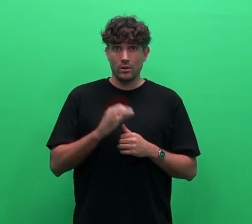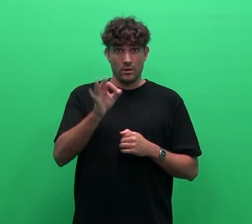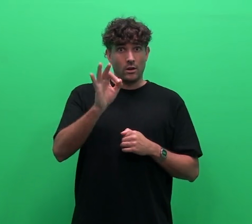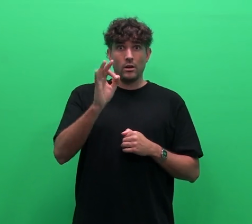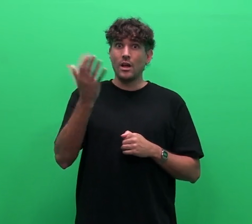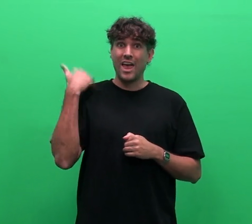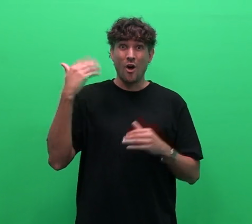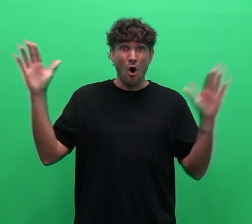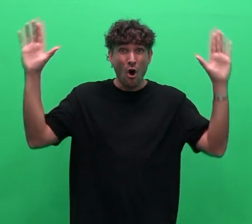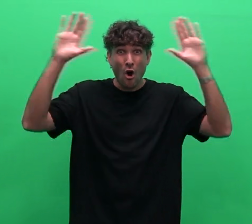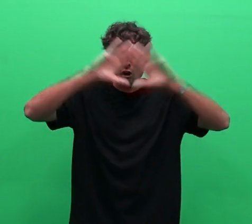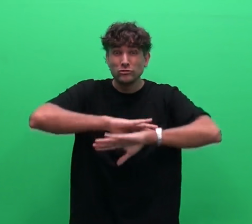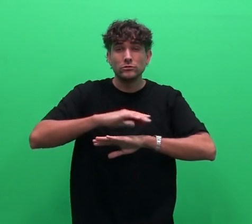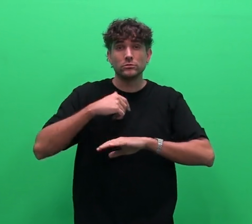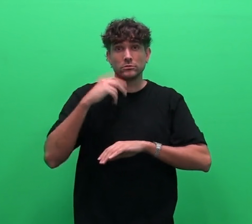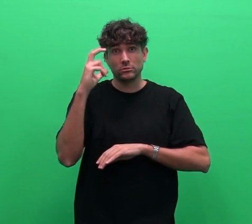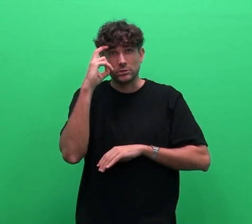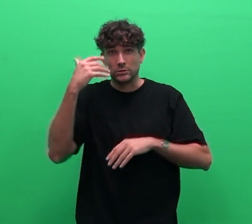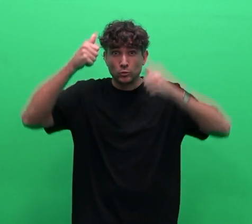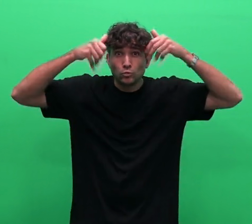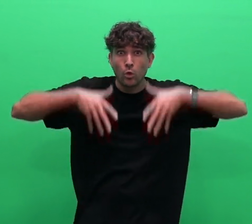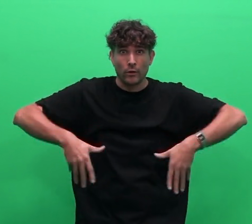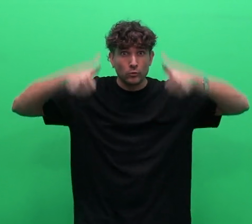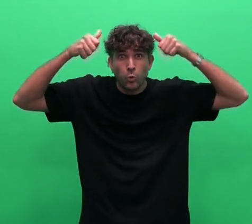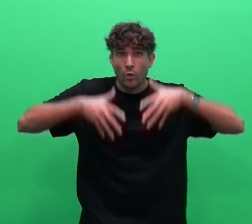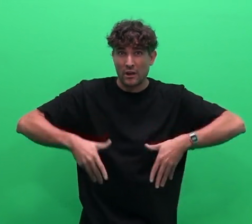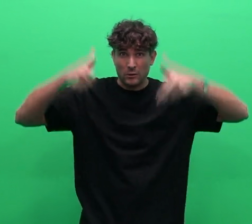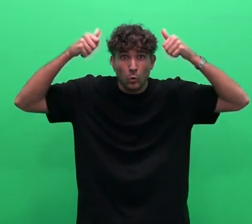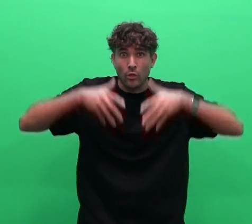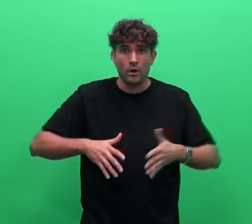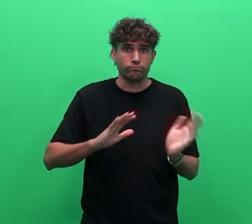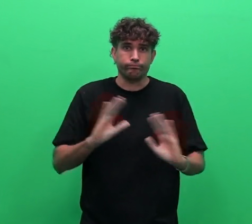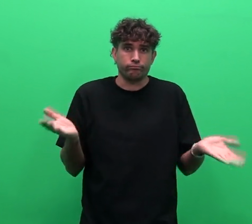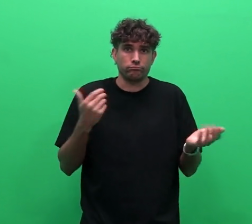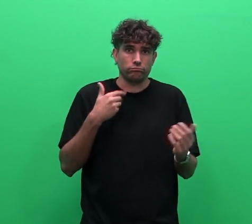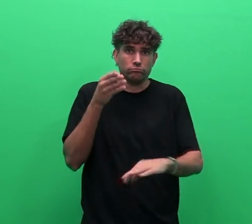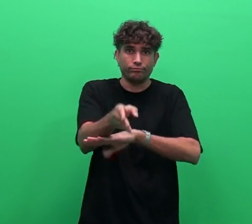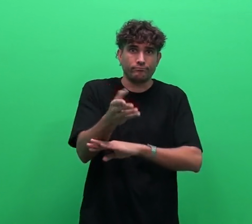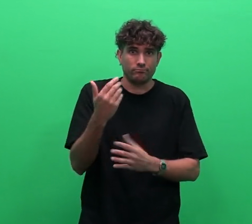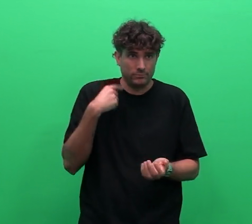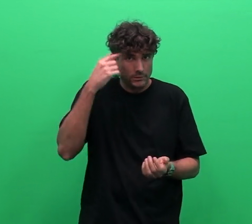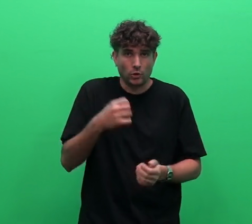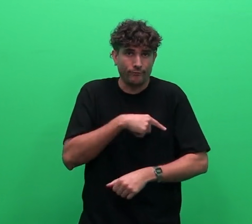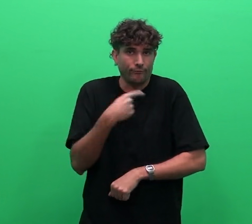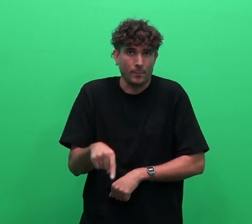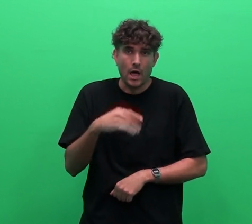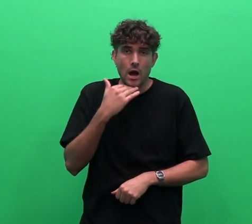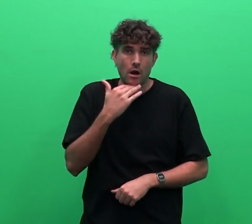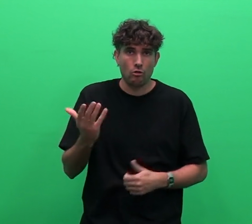Sí, sí, ahir a la nit quan vaig anar a dormir suava moltíssim, i vaig pensar que ja n'hi havia prou, que venia al metge perquè segur que tinc febre o alguna cosa.